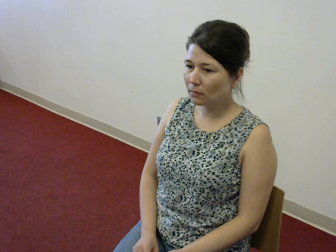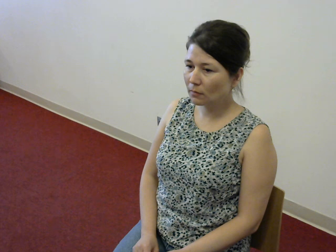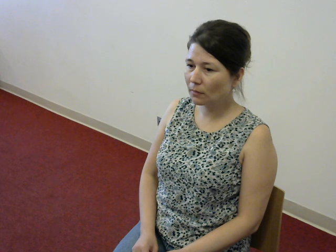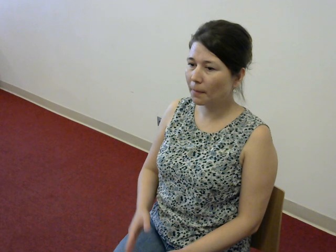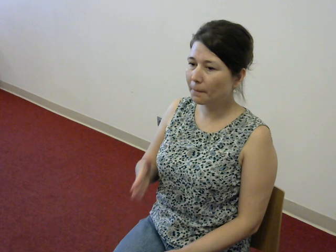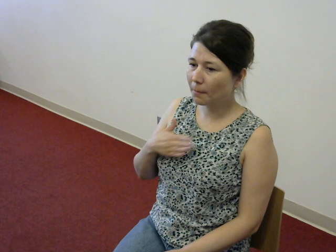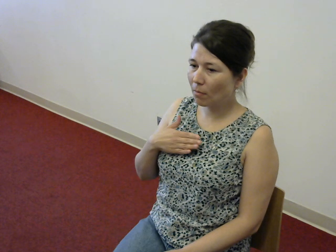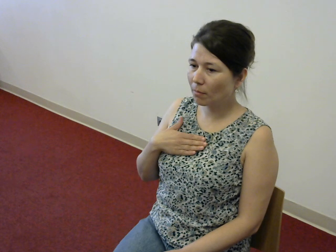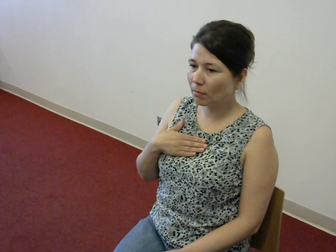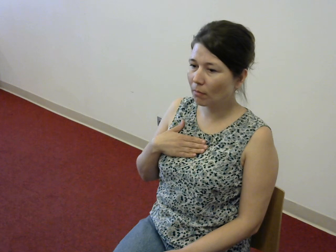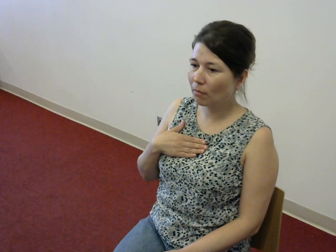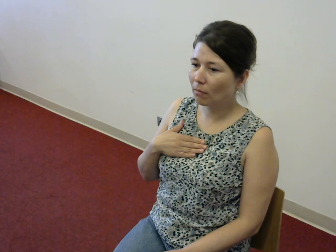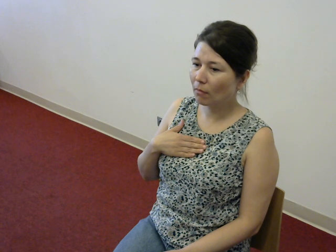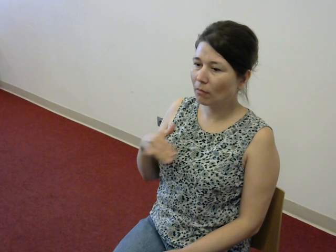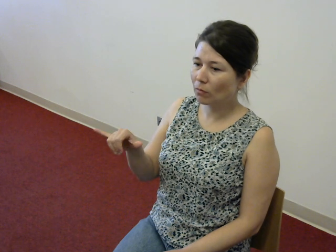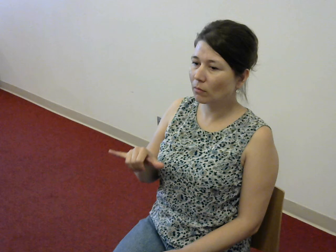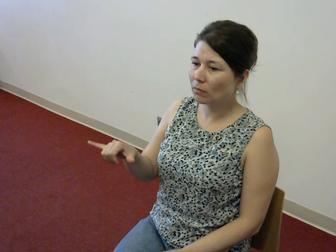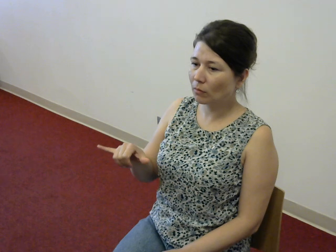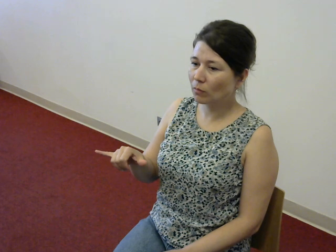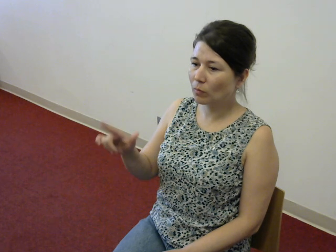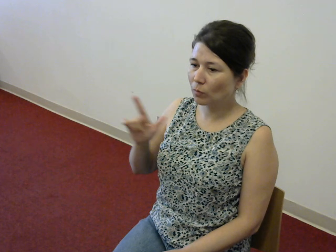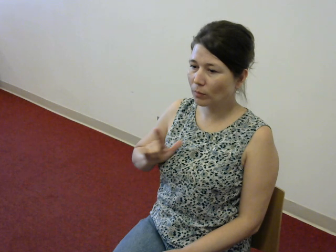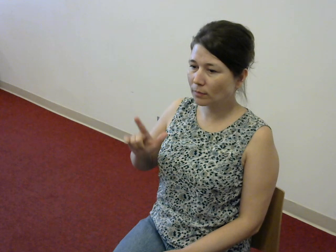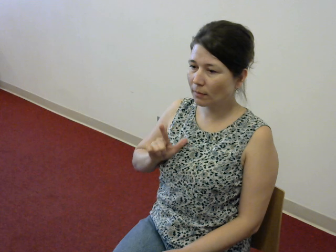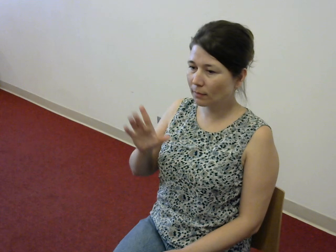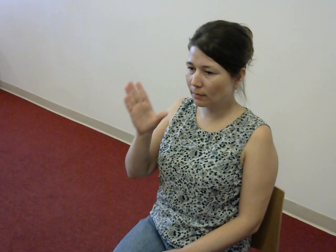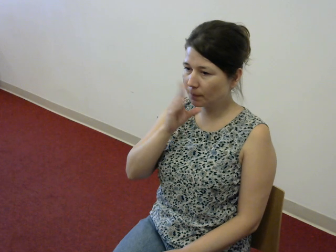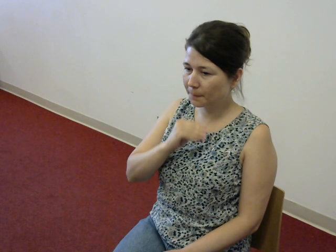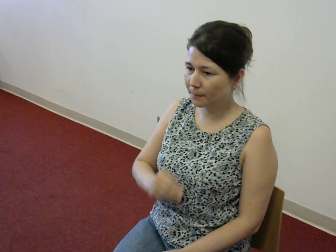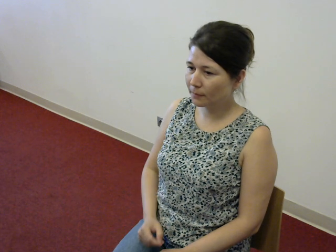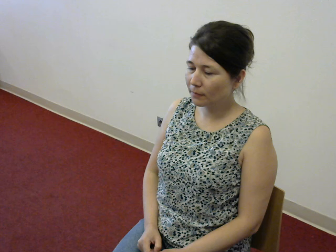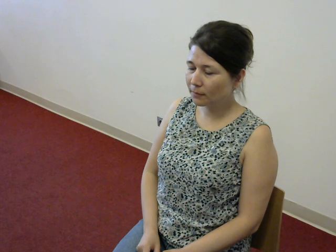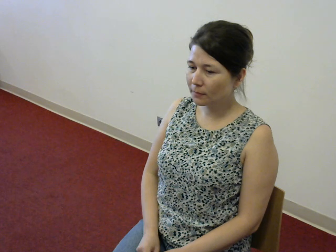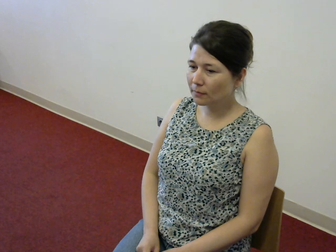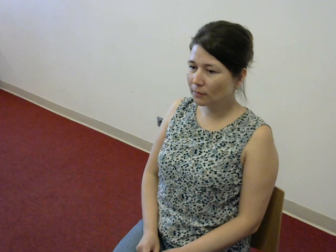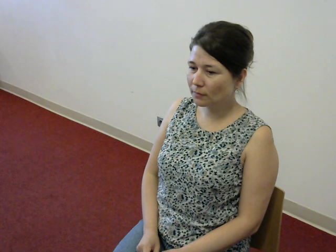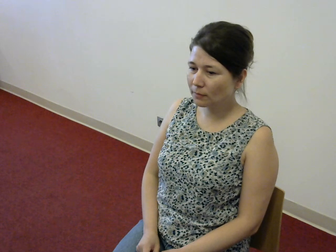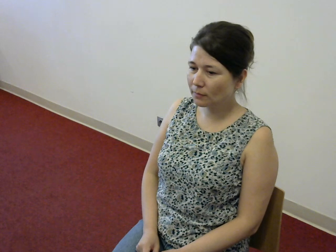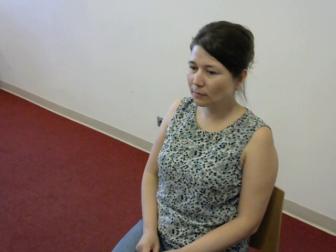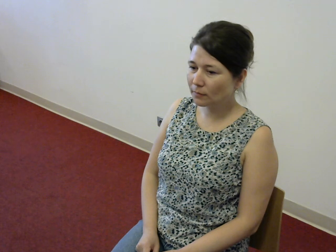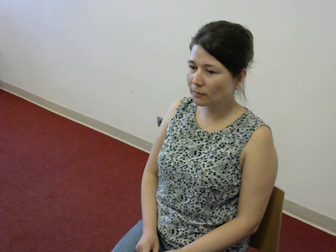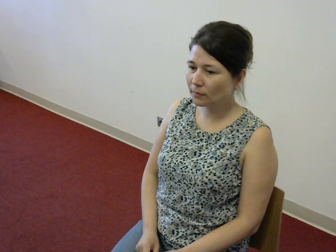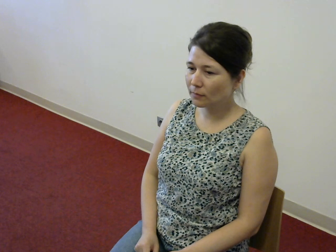Mən harda gözləyə bilərəm?